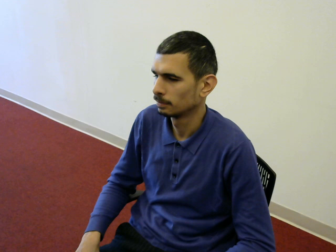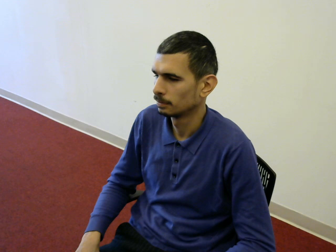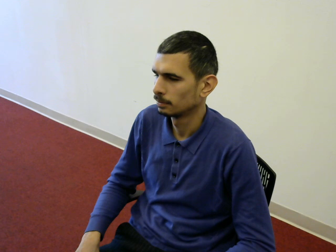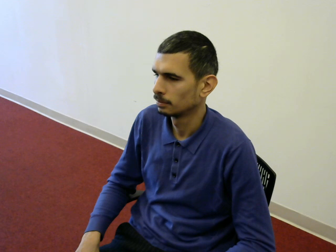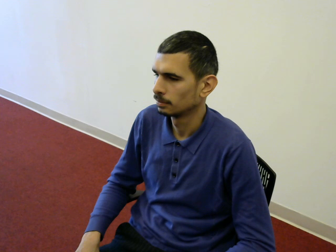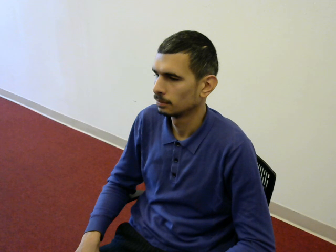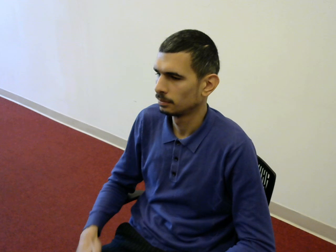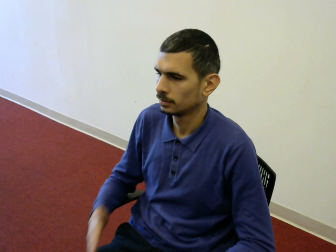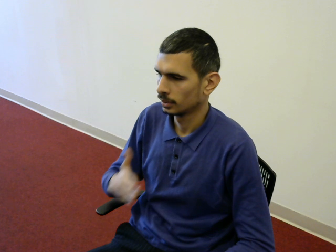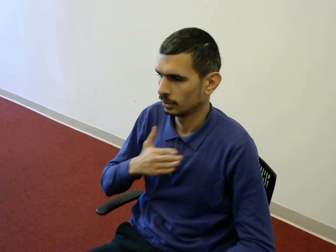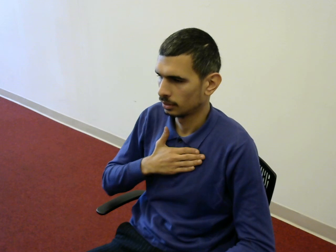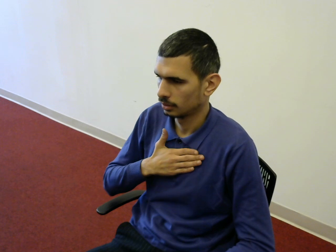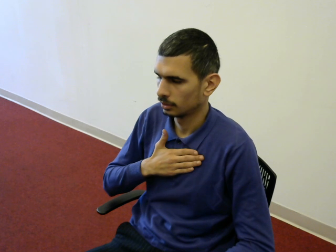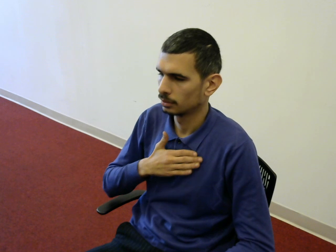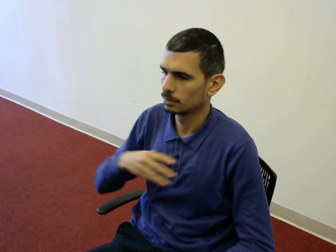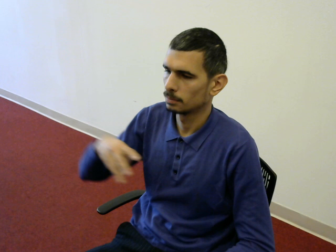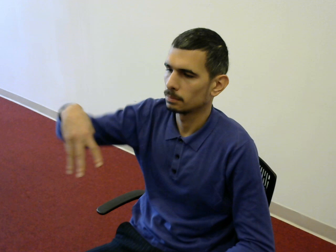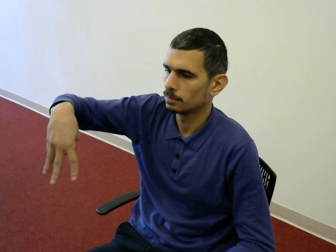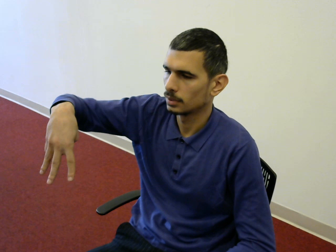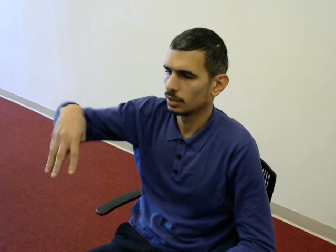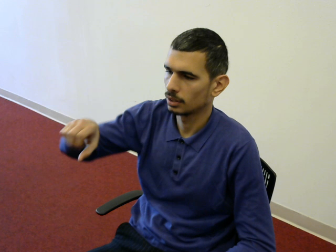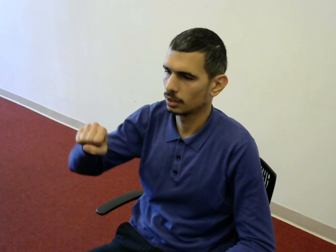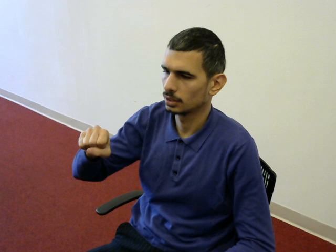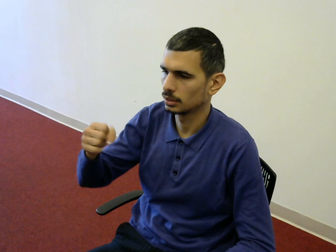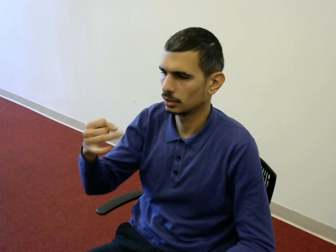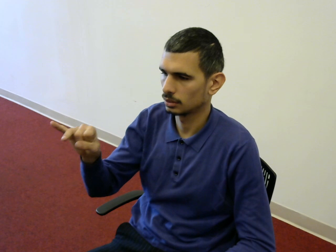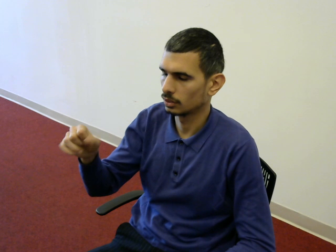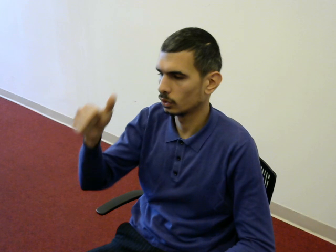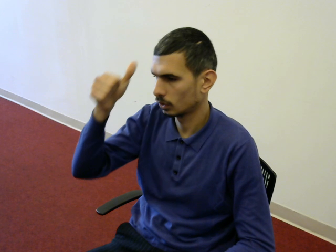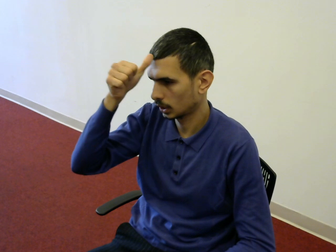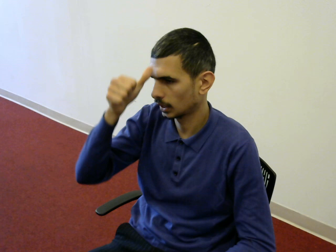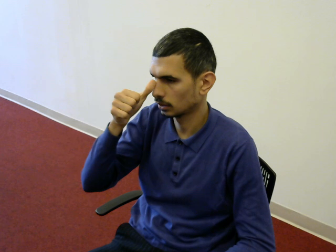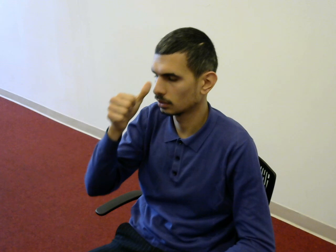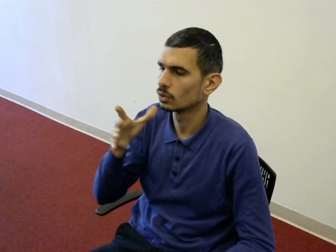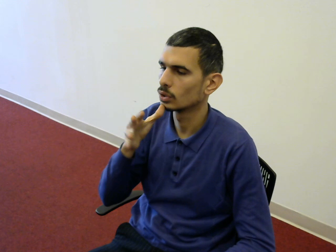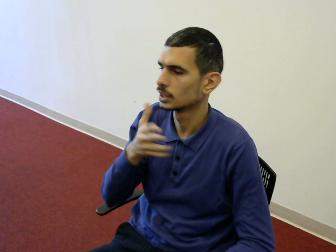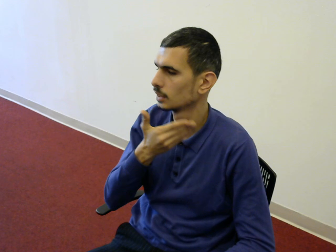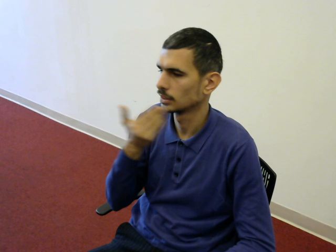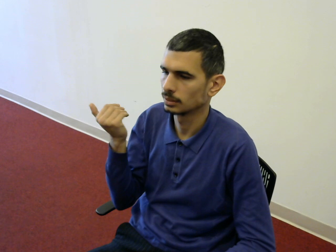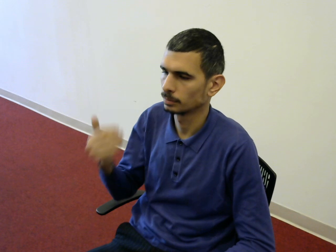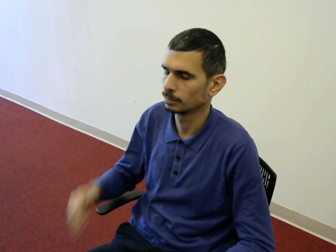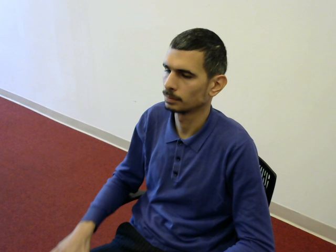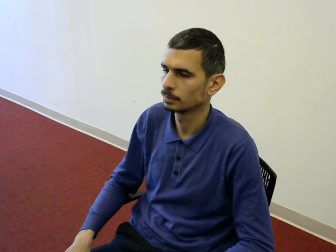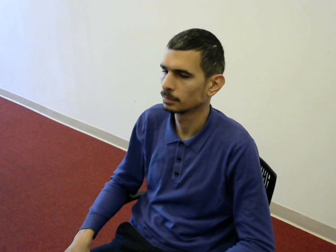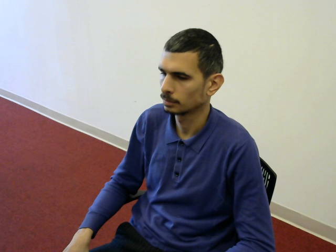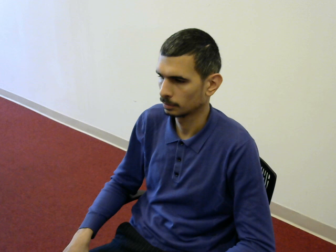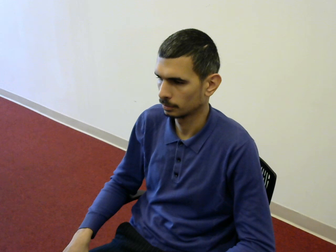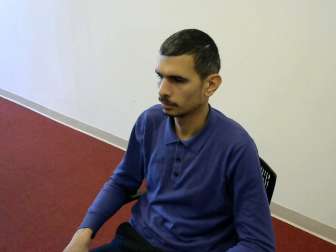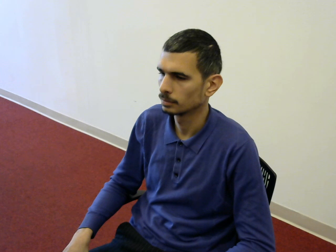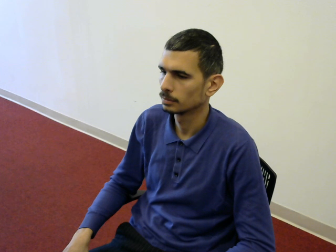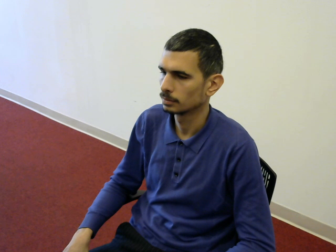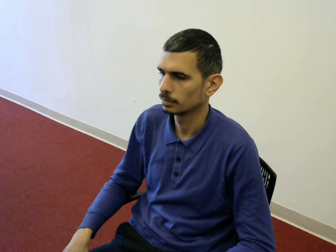Mənim may ayında vaxtım yoxdur